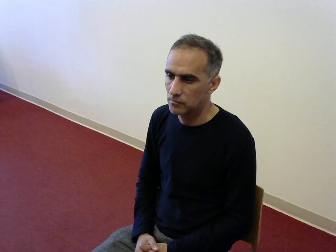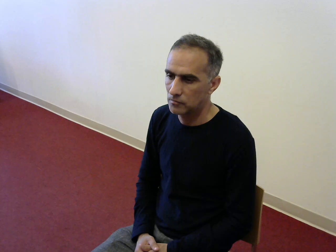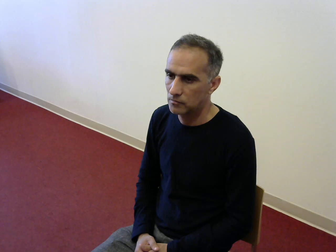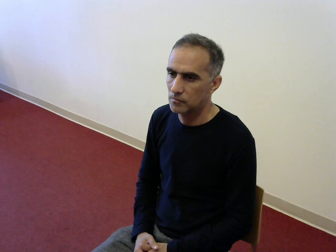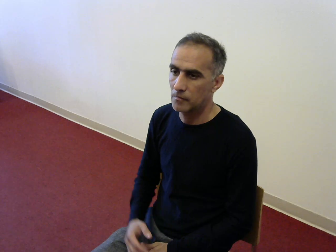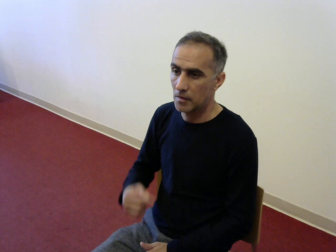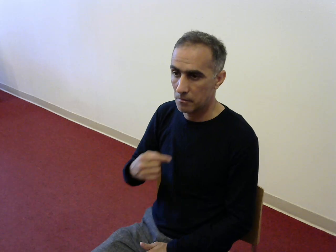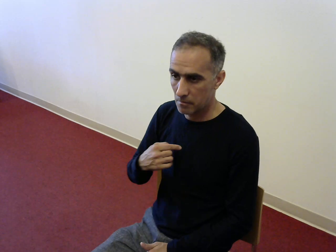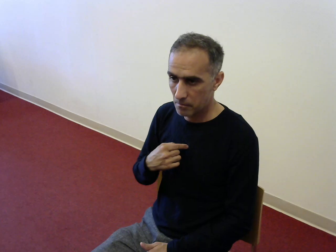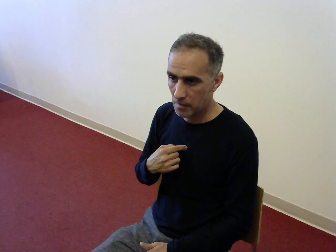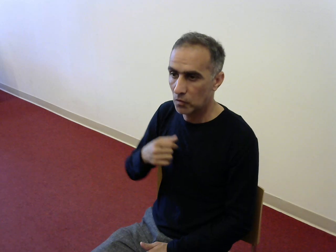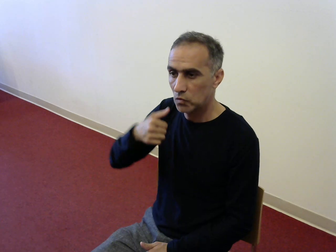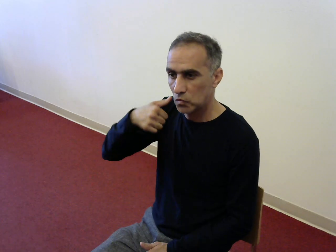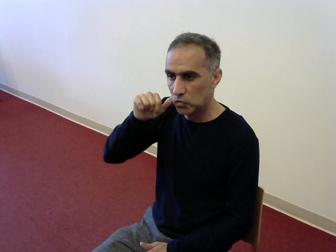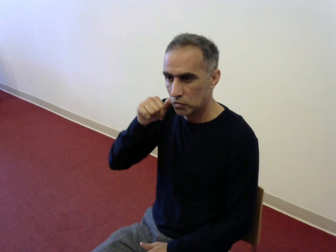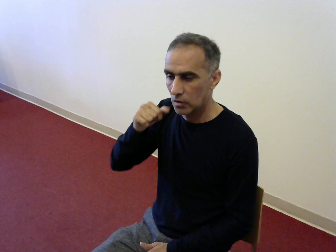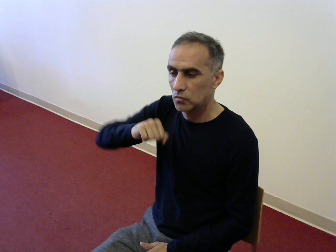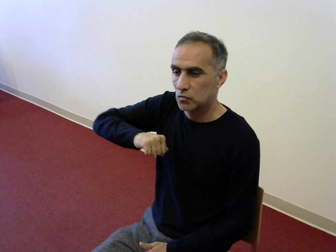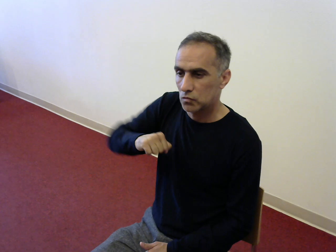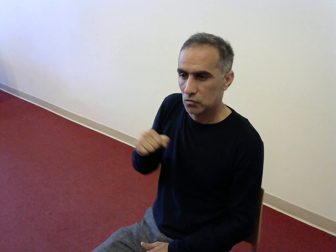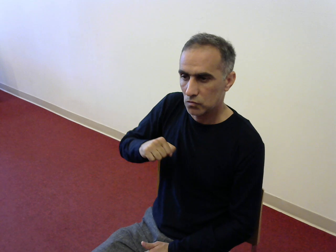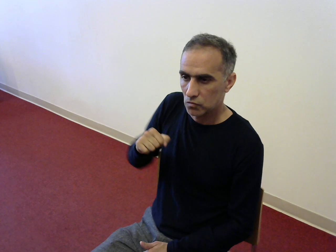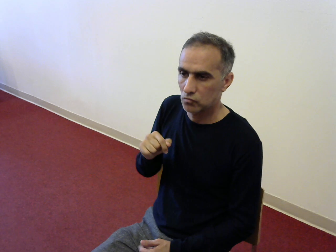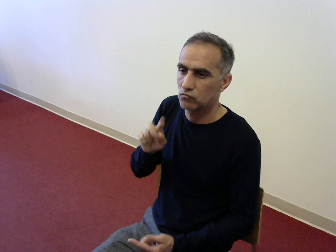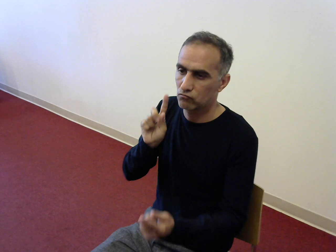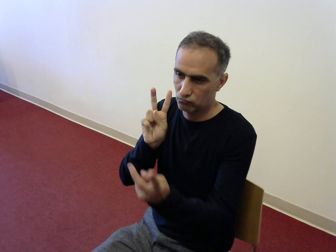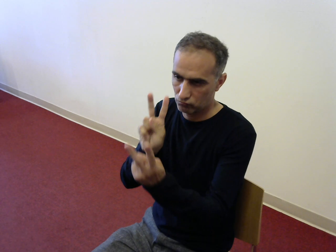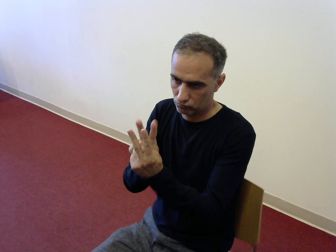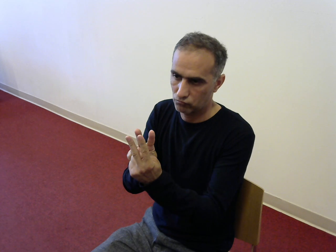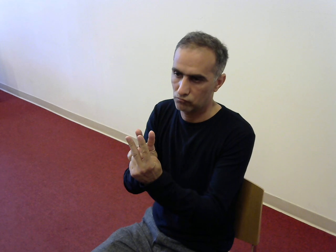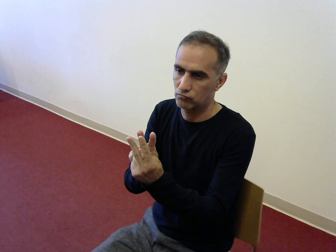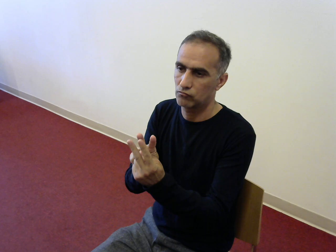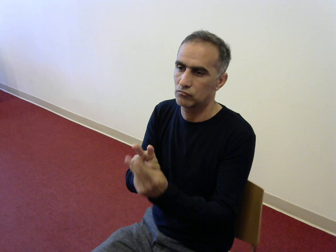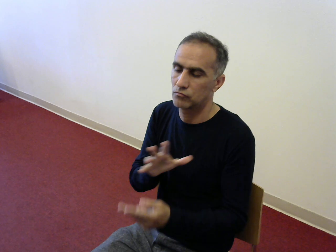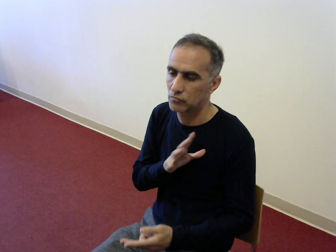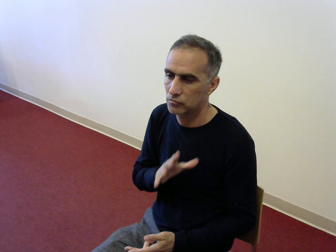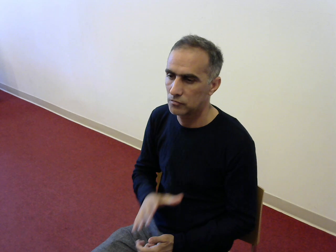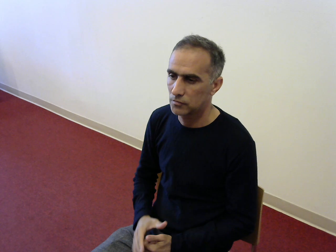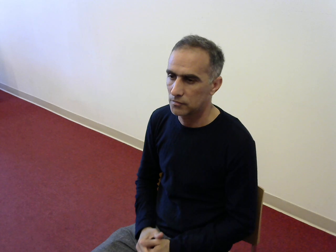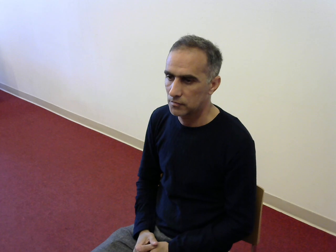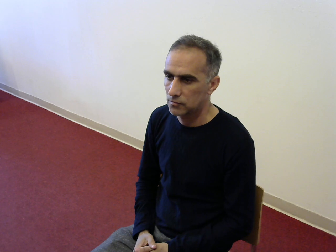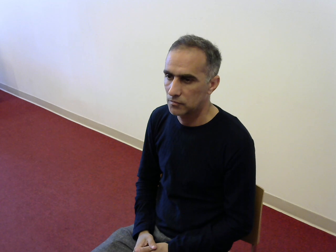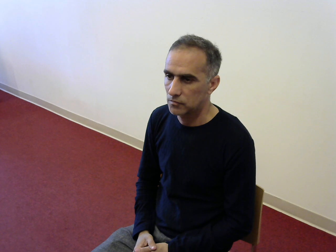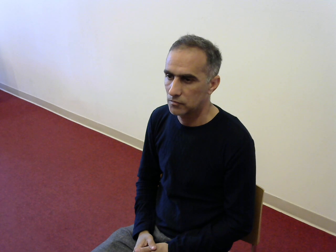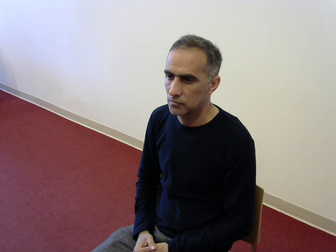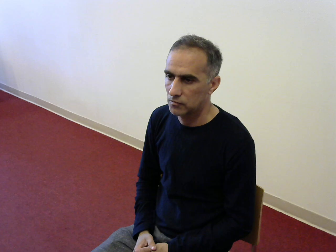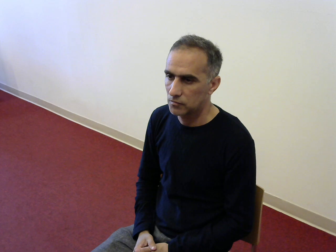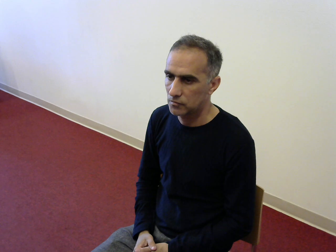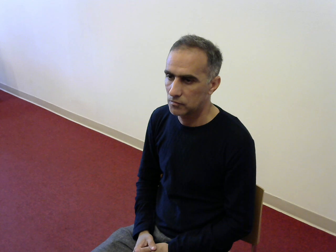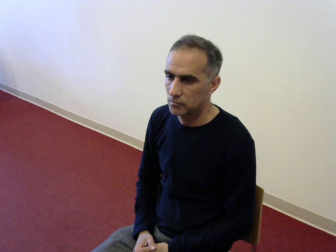Mən dünən dostlarımla görüşmüşdüm